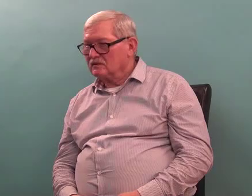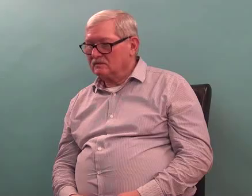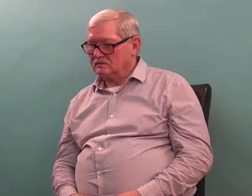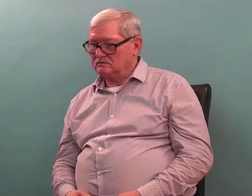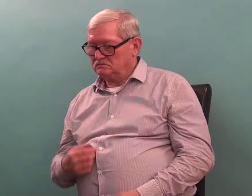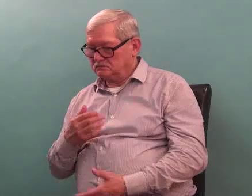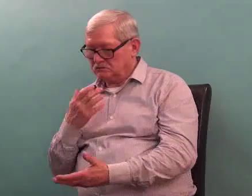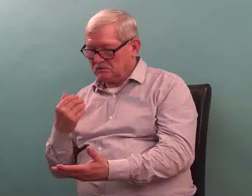Nie ma.